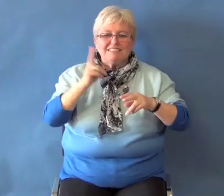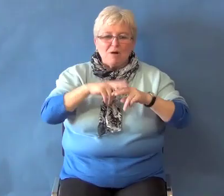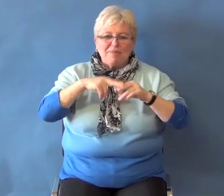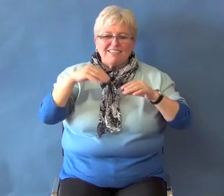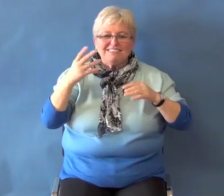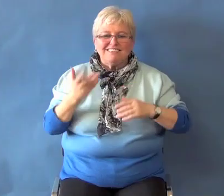Na zapas.